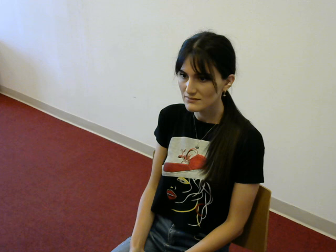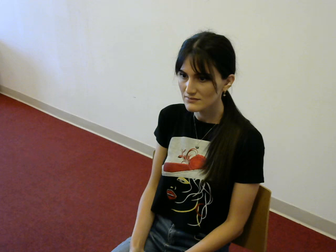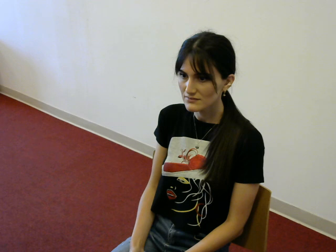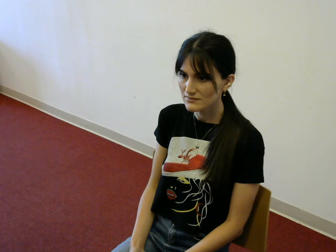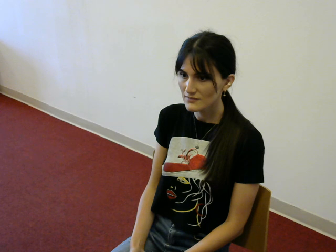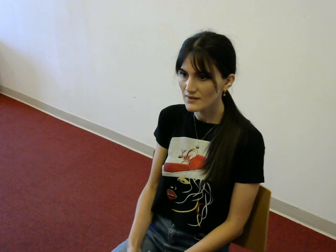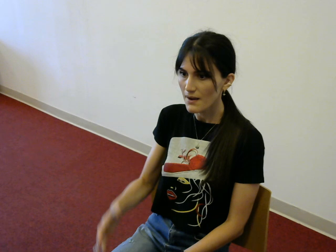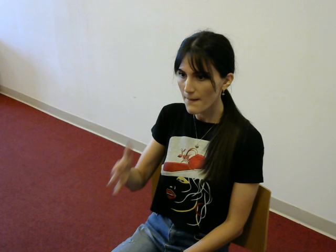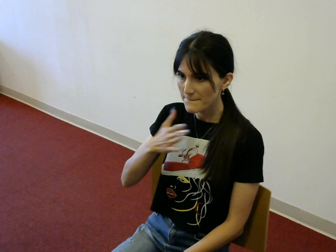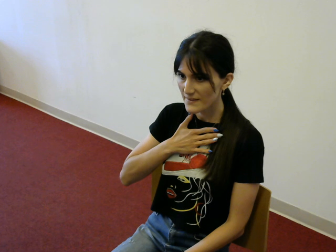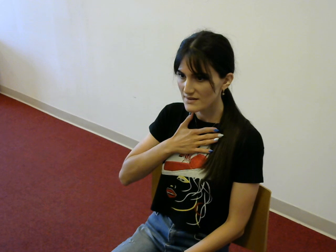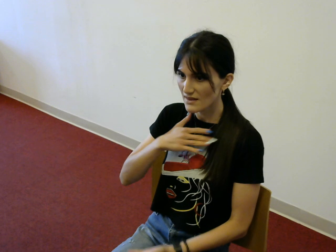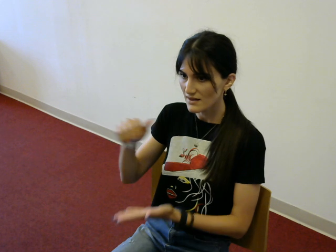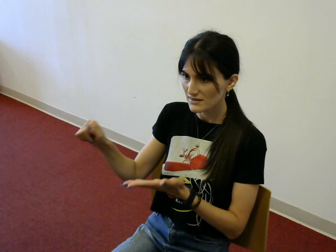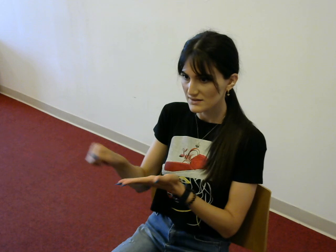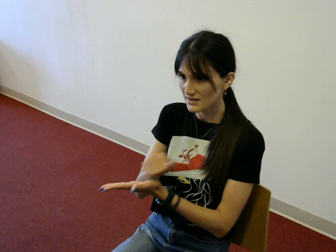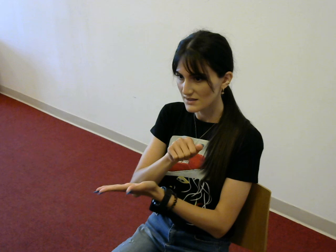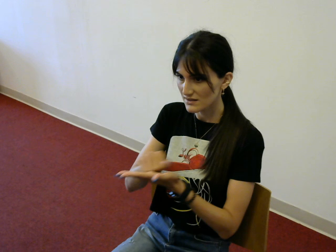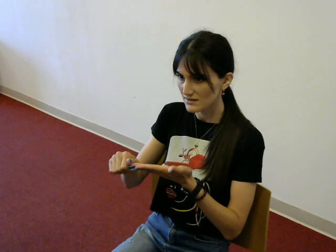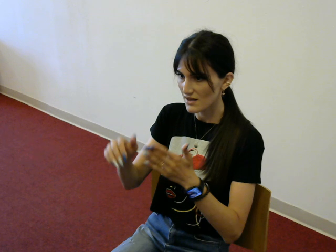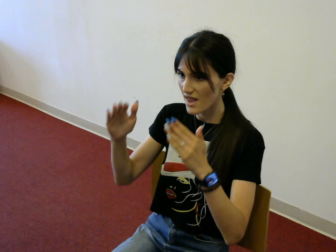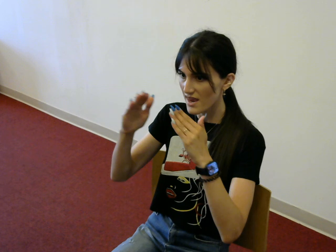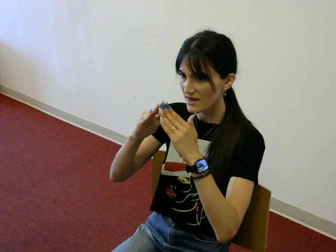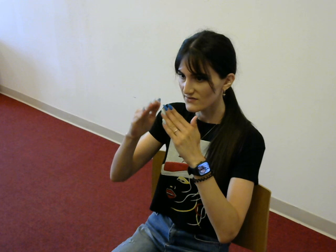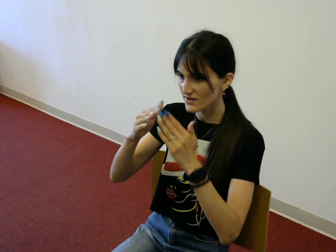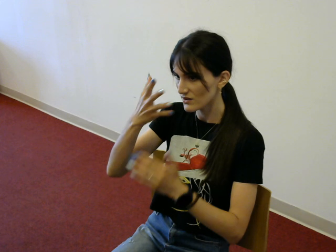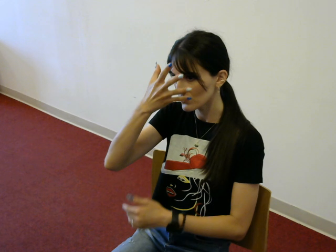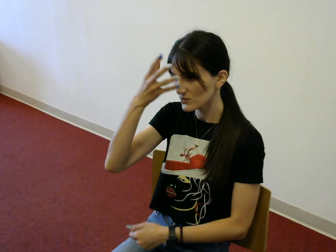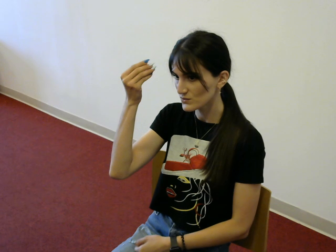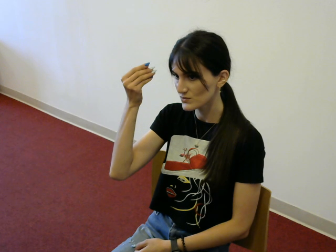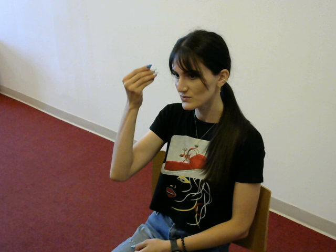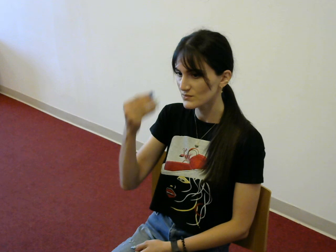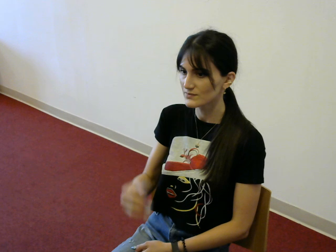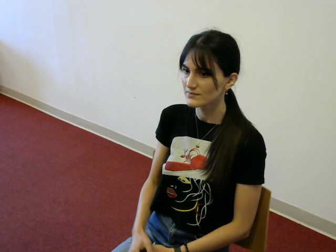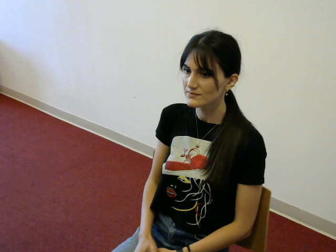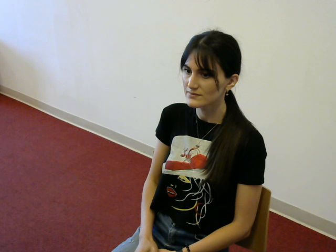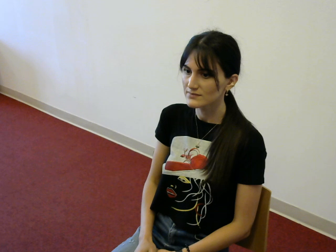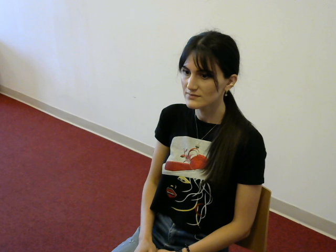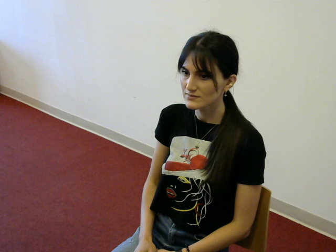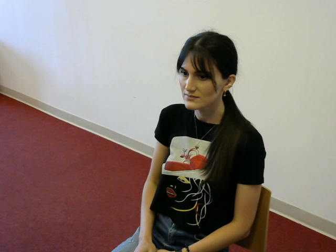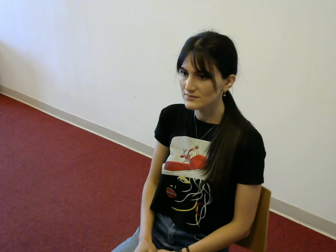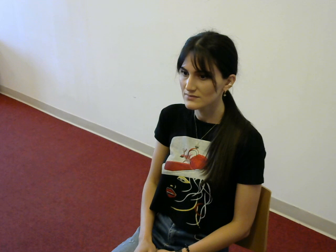Mən sənədlərimi evdə unutmuşam